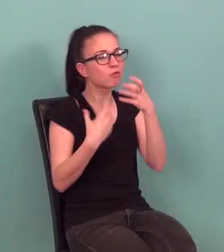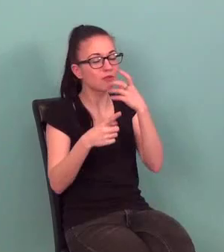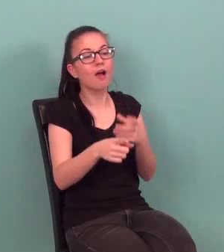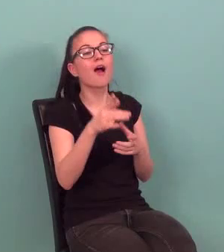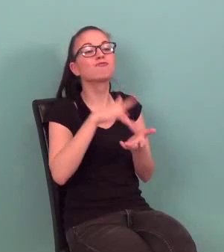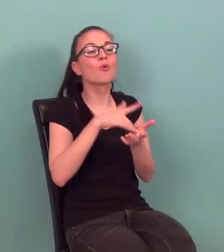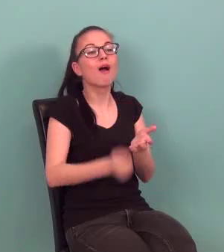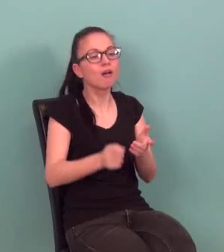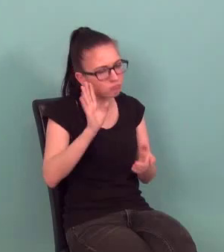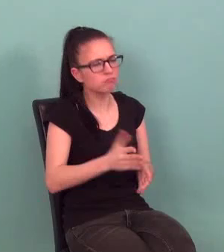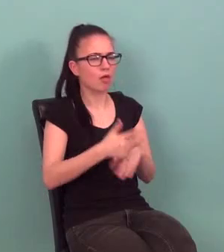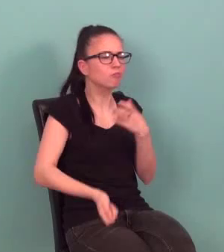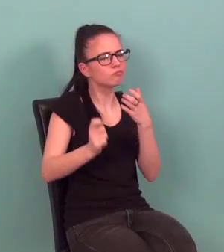Środkowy chłopak dalej odbija piłeczkę rakietką.